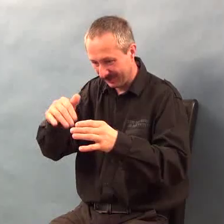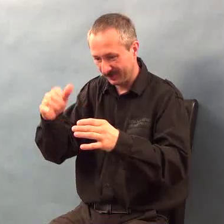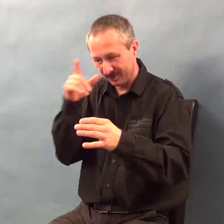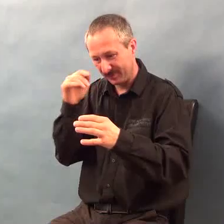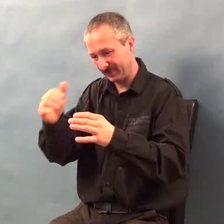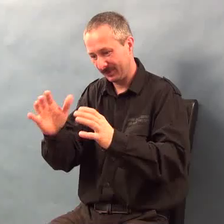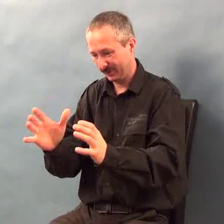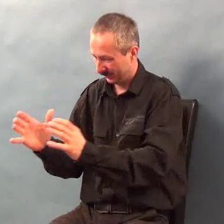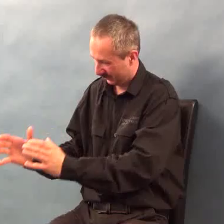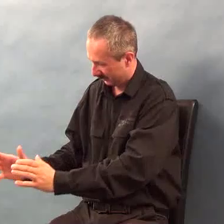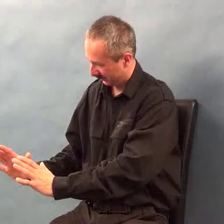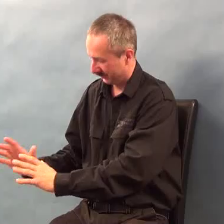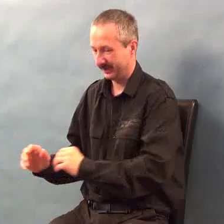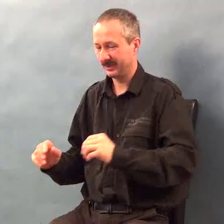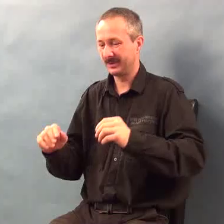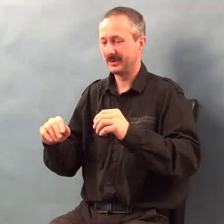Słoik z żabą odłożyli na bok.